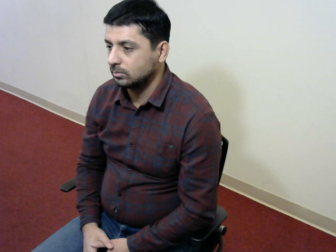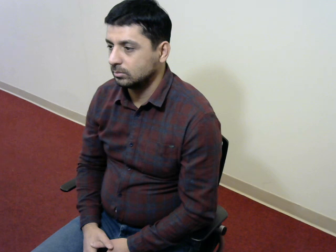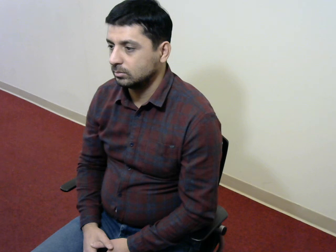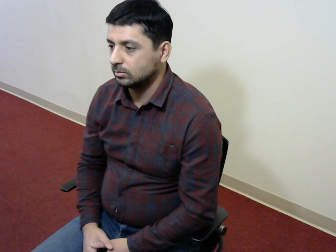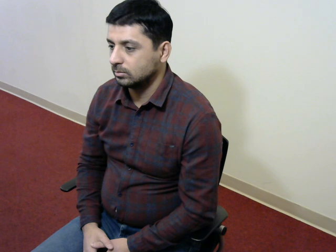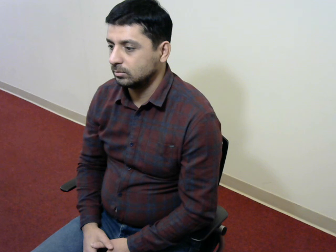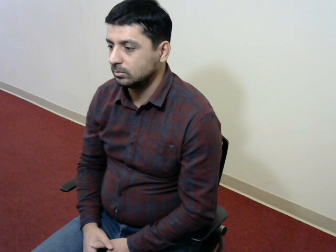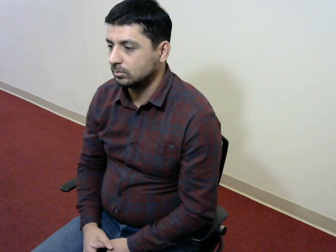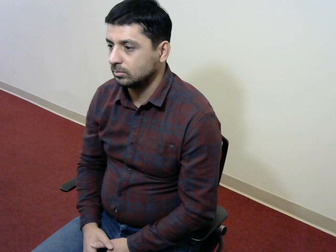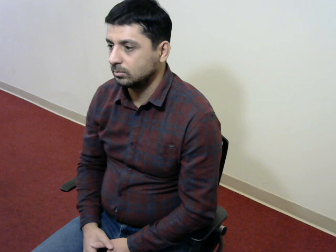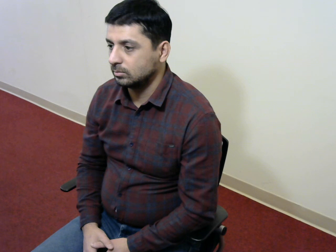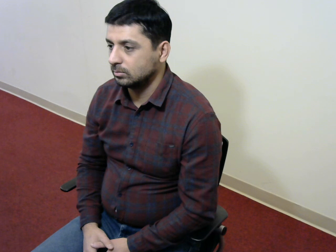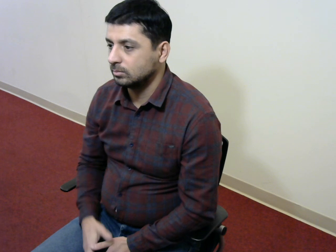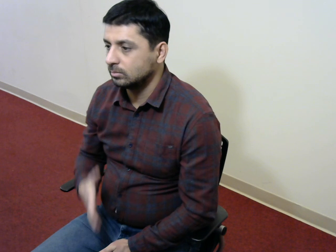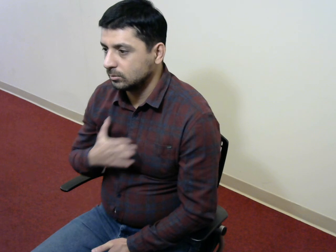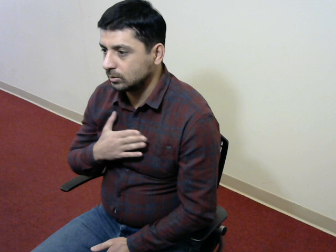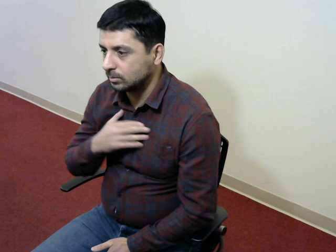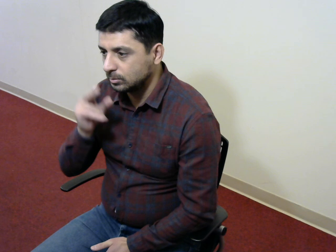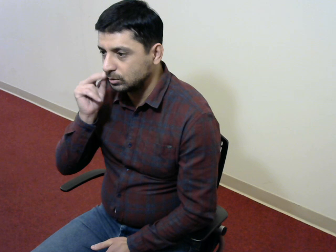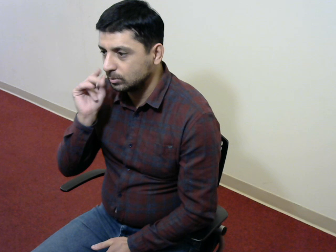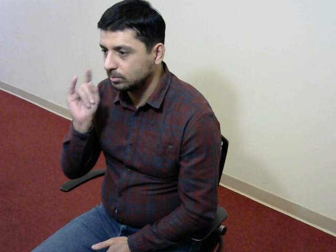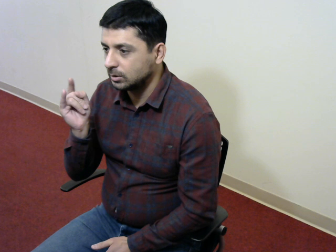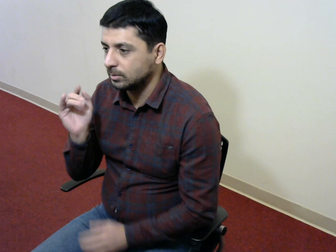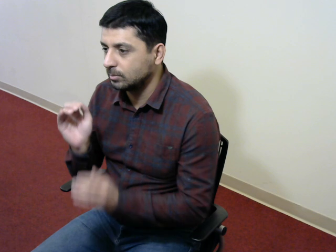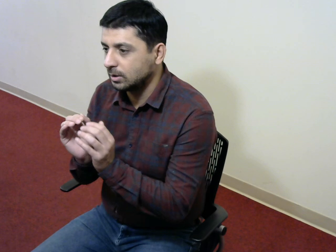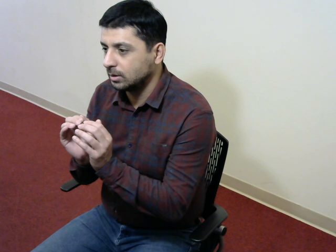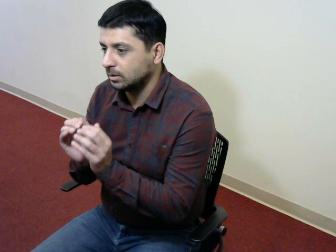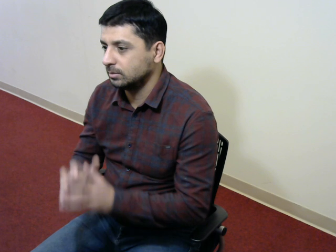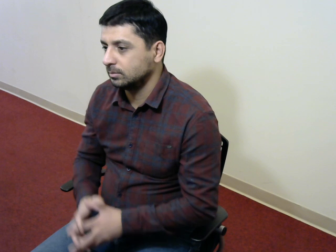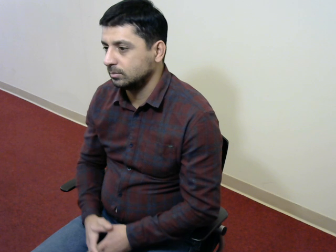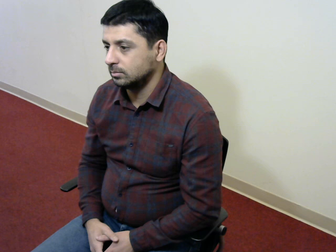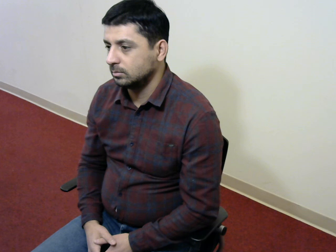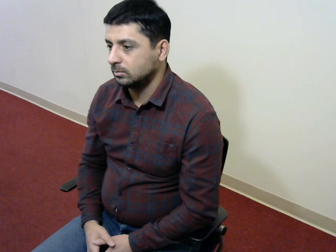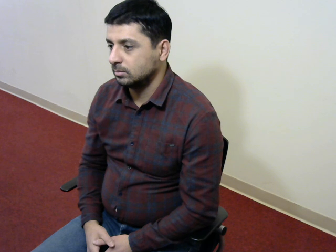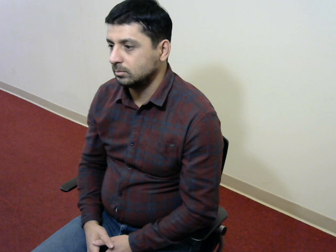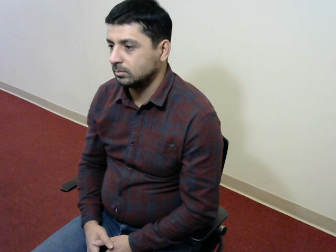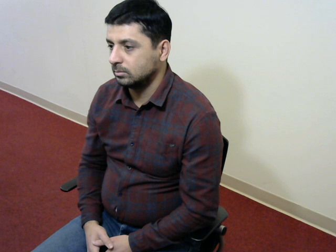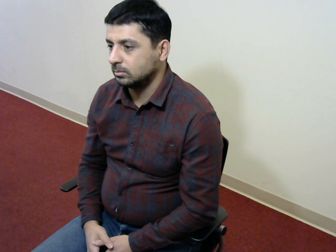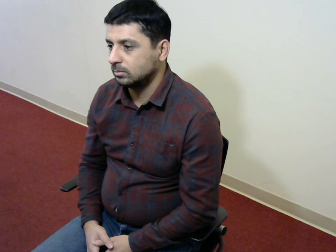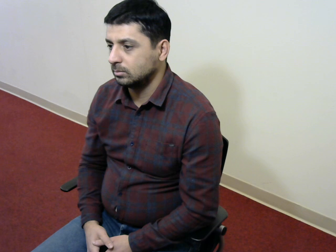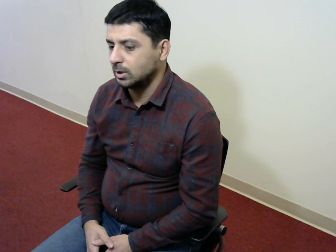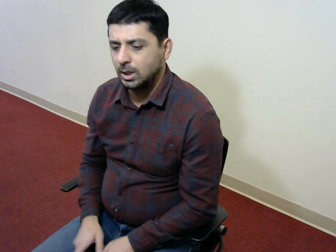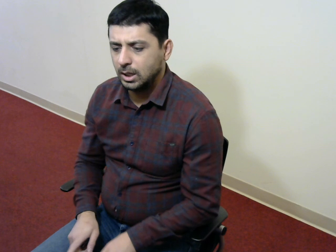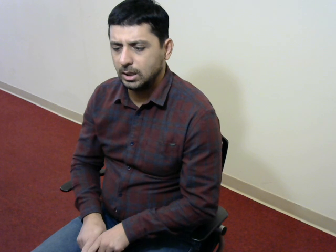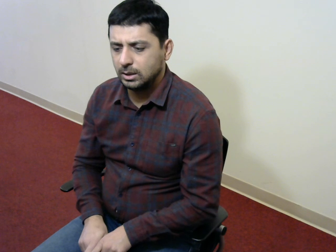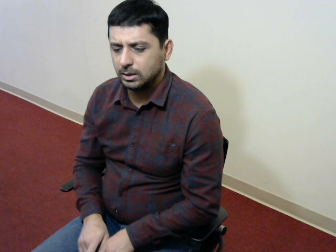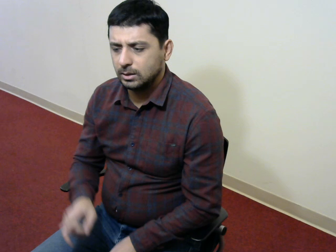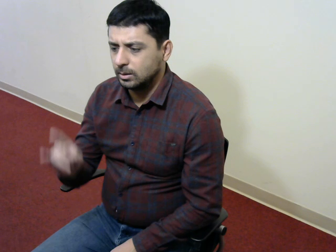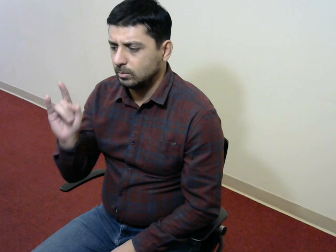Mənim pişiyim balacadır